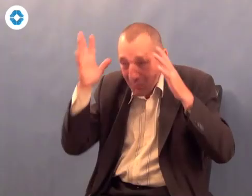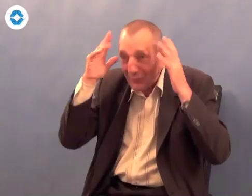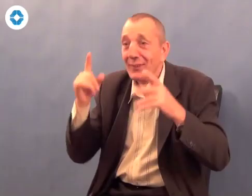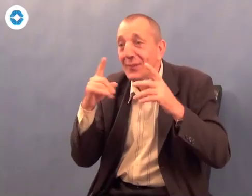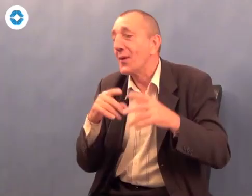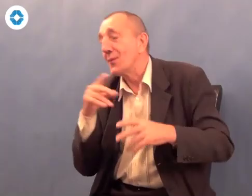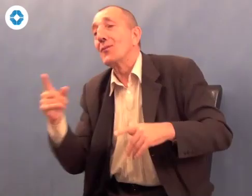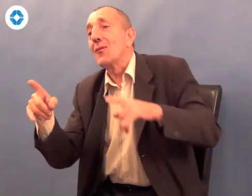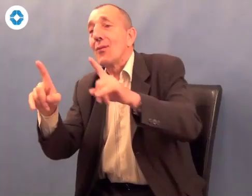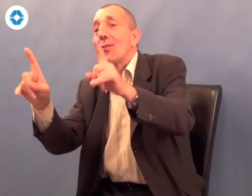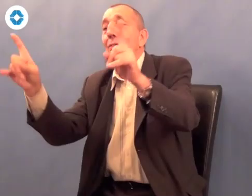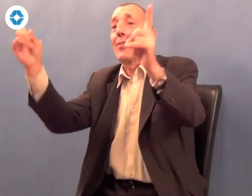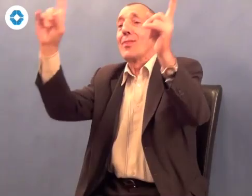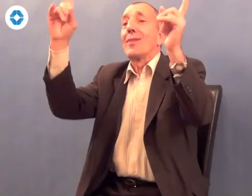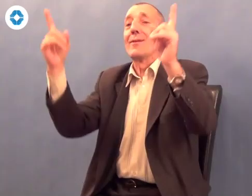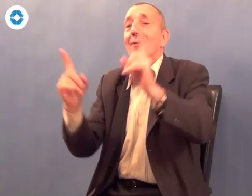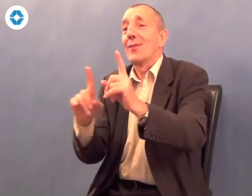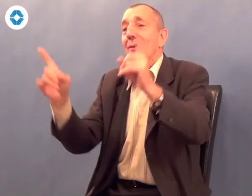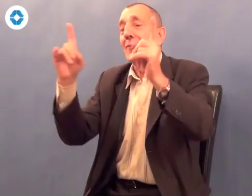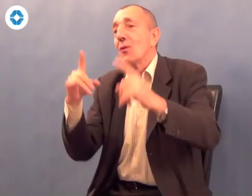Przewraca się, wystawiają się rogi.